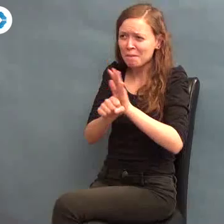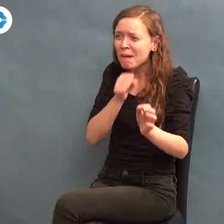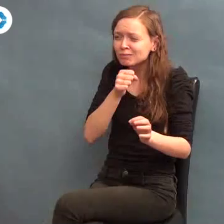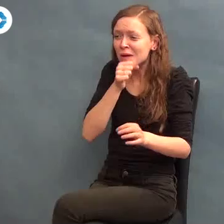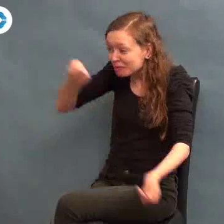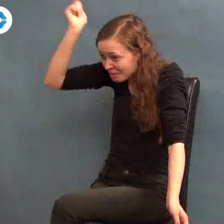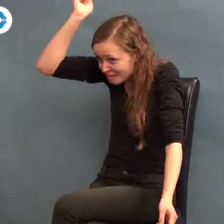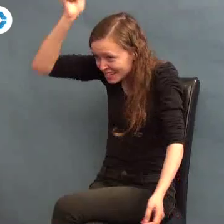Babcia zaczęła krzyczeć na kota i wyrzuciła go.